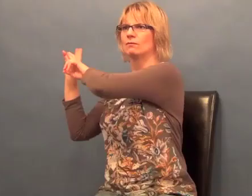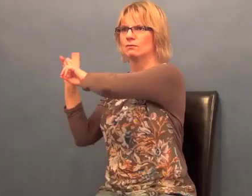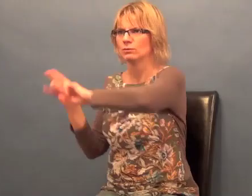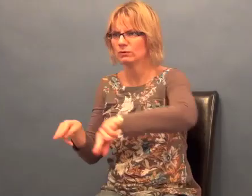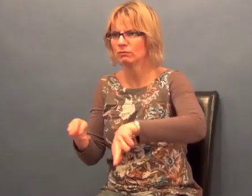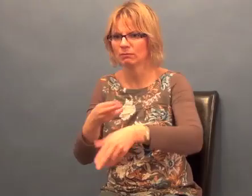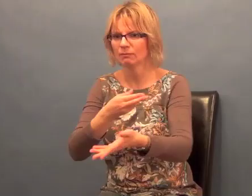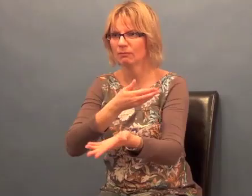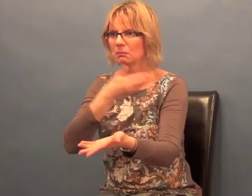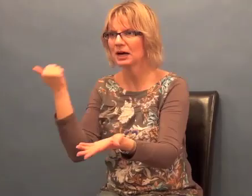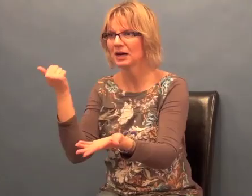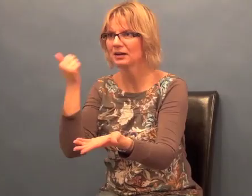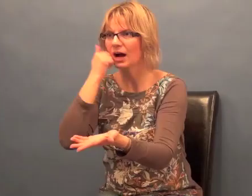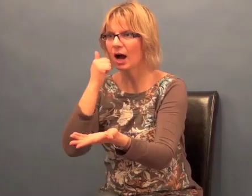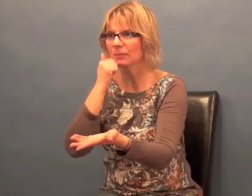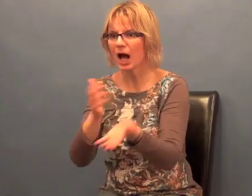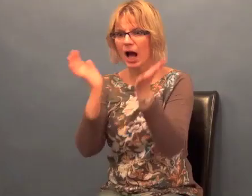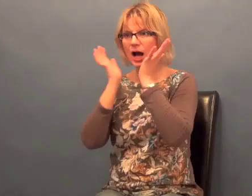A jak wróciła to zobaczyła, że w misce ani śladu jabłek. Po prostu zniknęły.